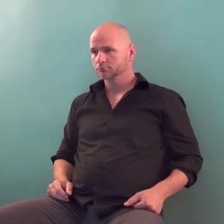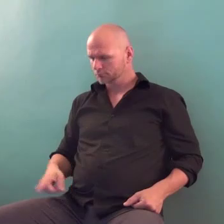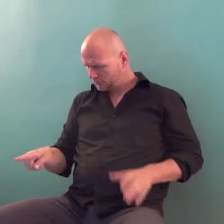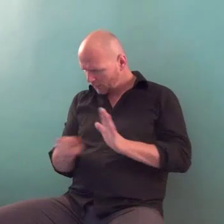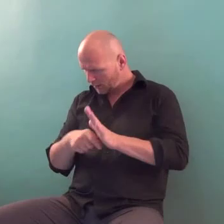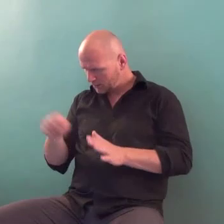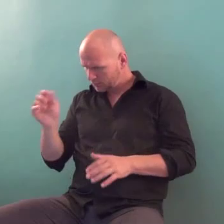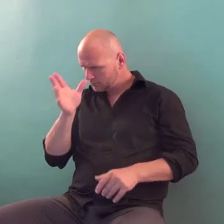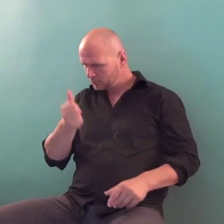Wyjazd do...